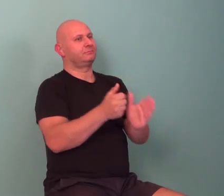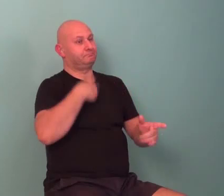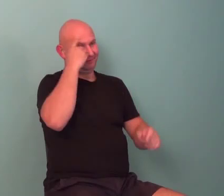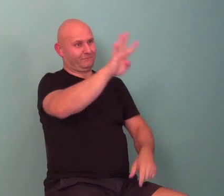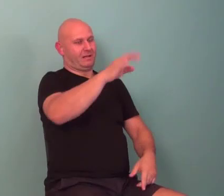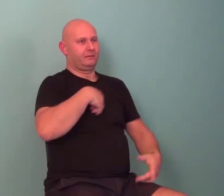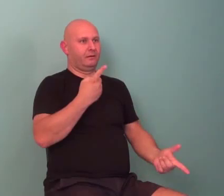Ja myślałem, że czwarta.